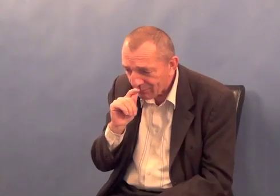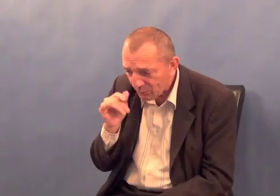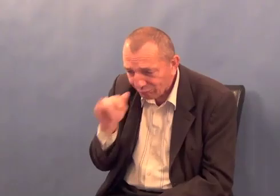Nie mogę.